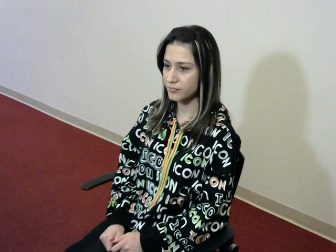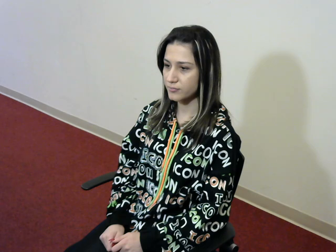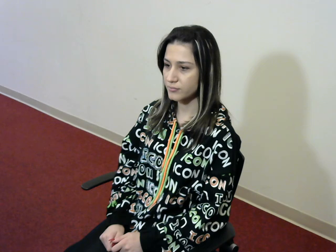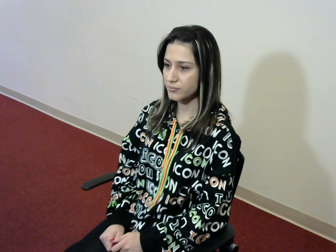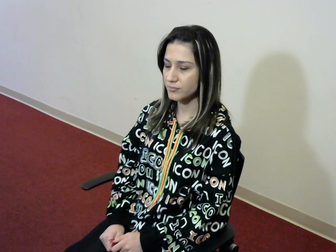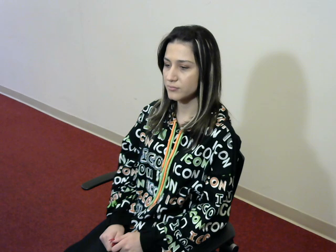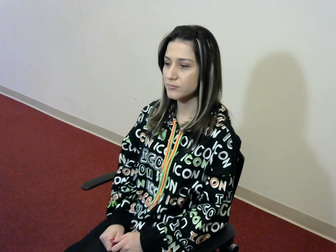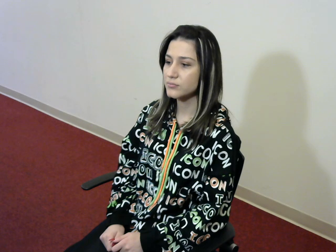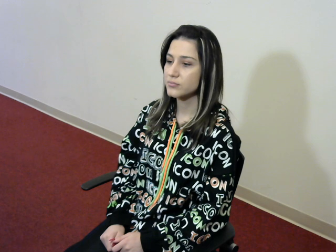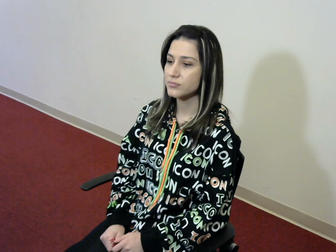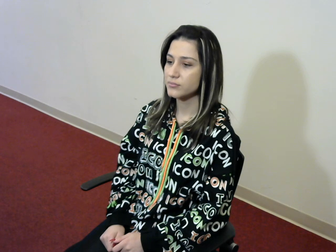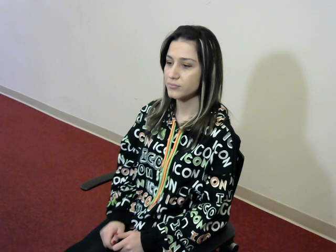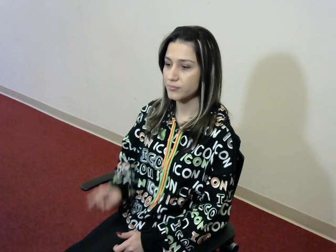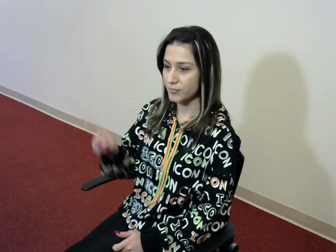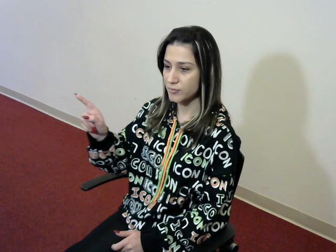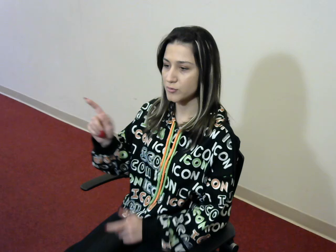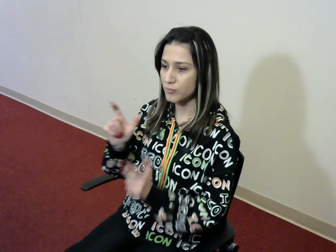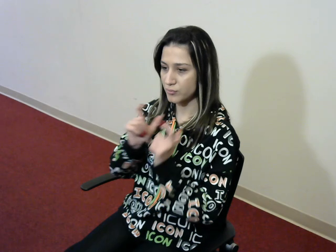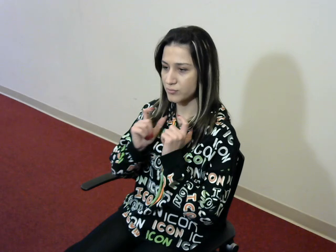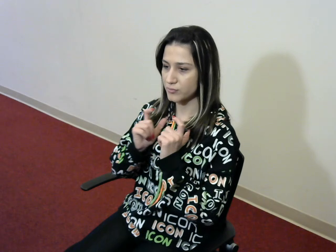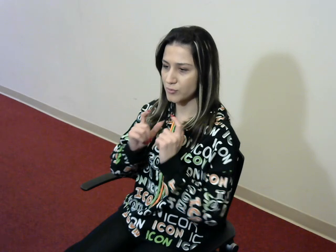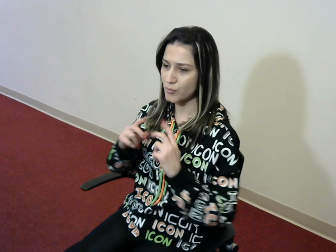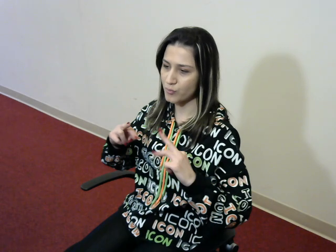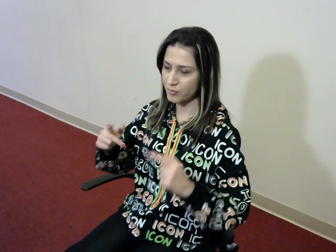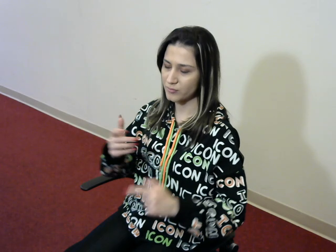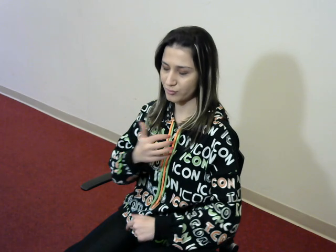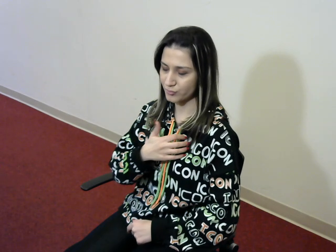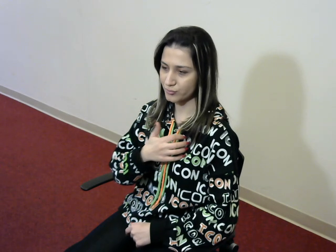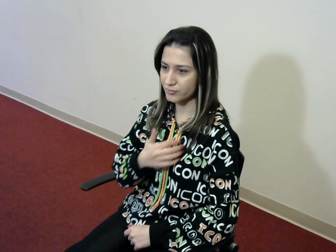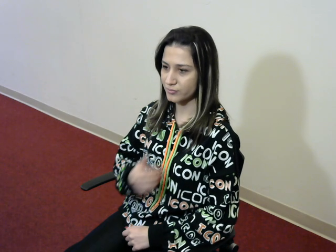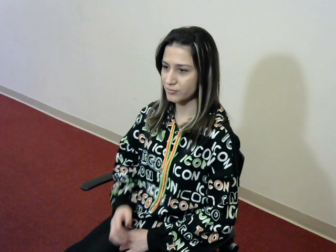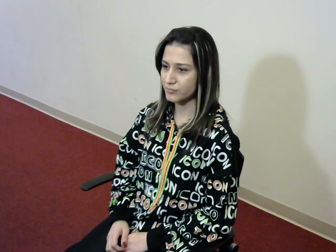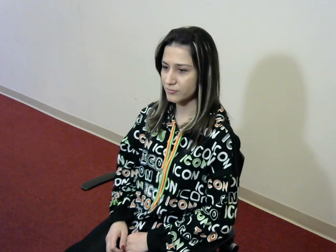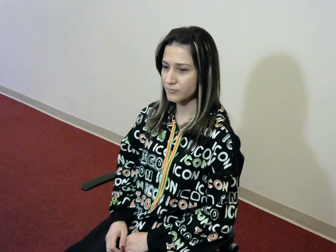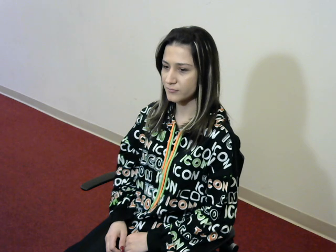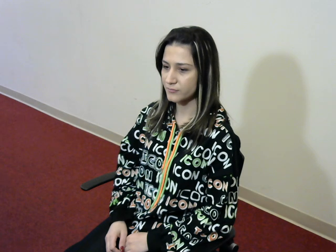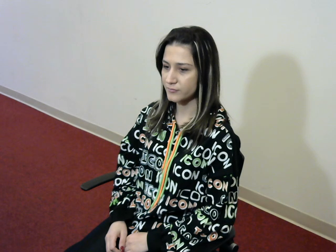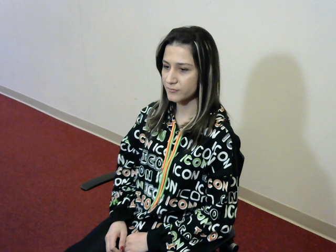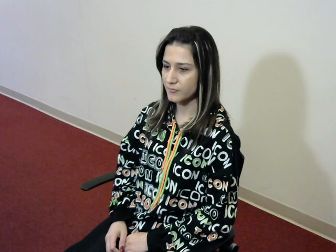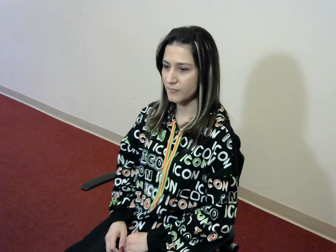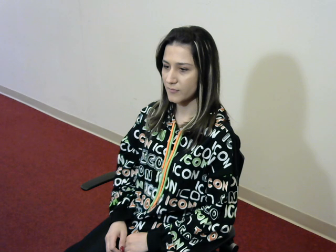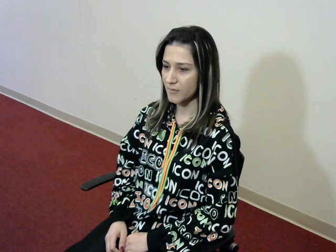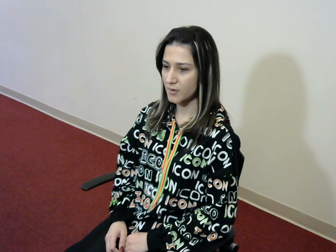O köynəyini dəyişmək istəyir